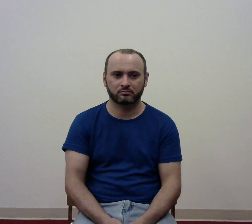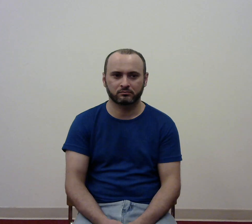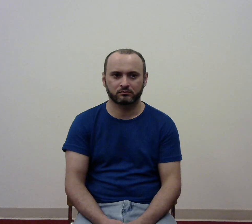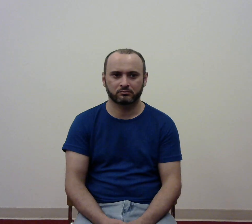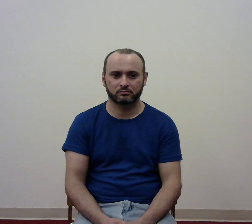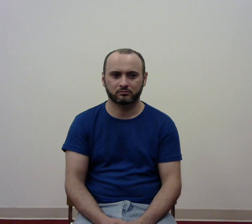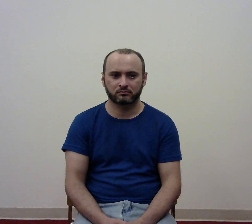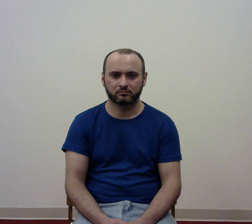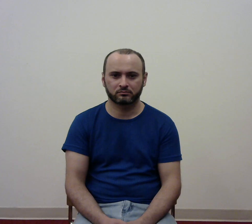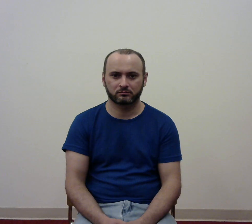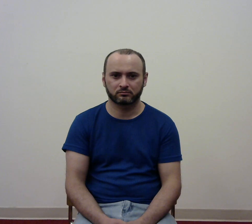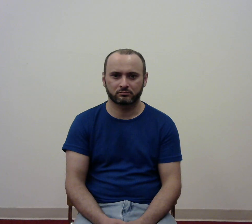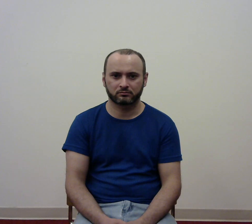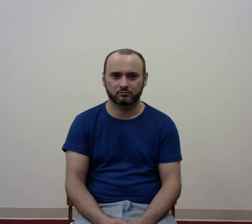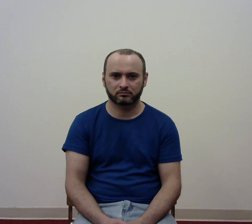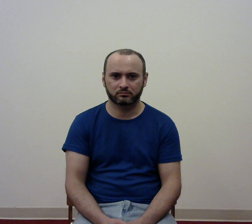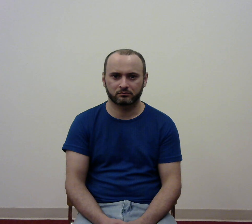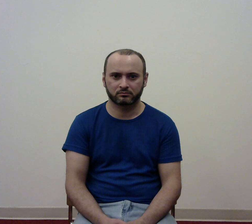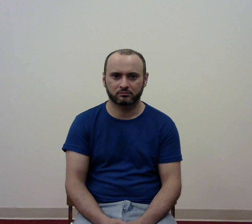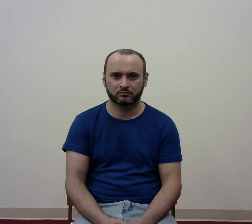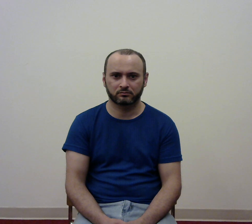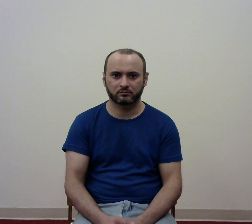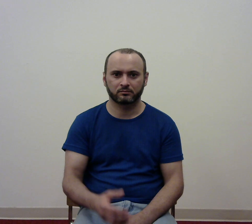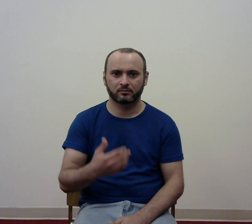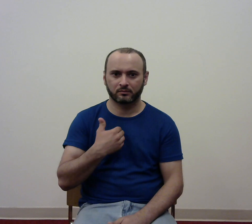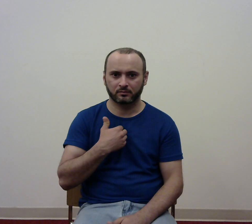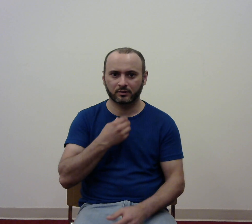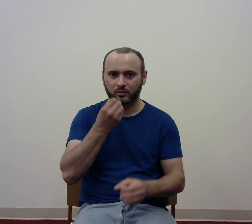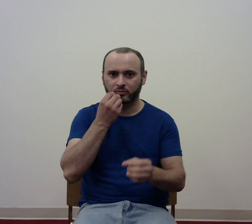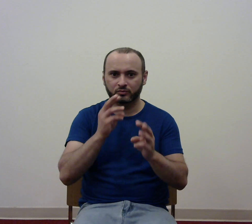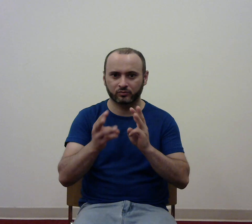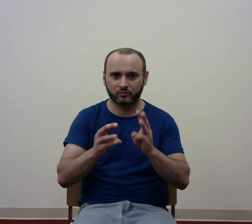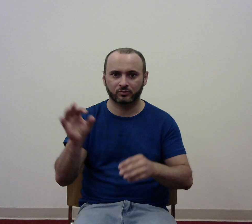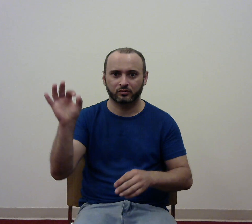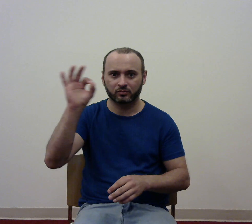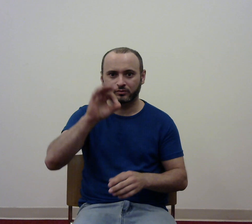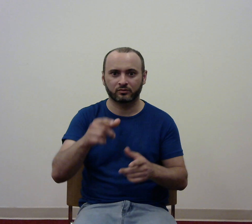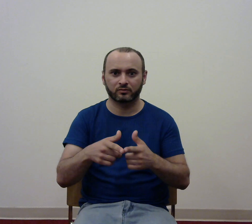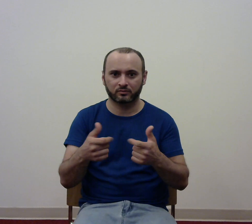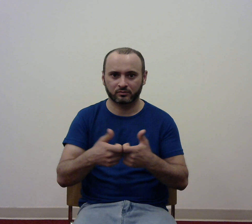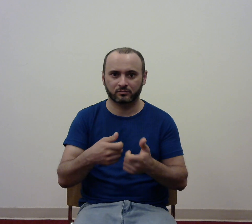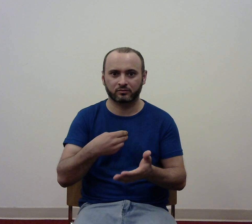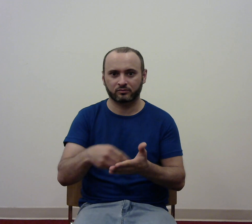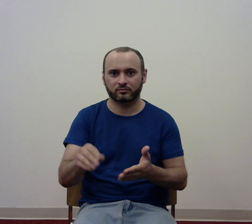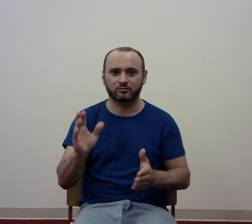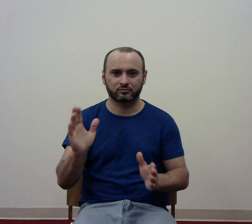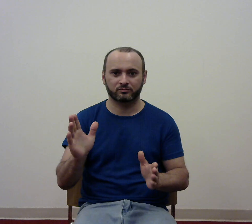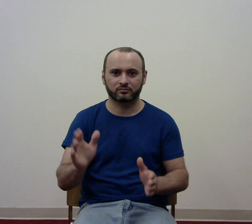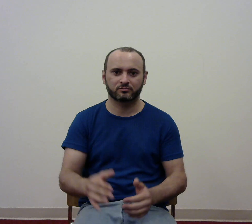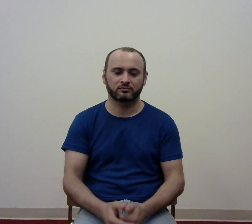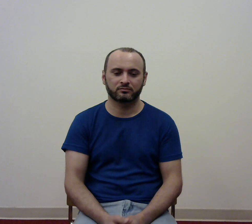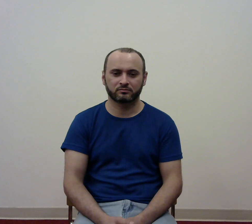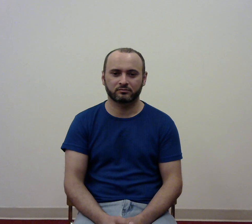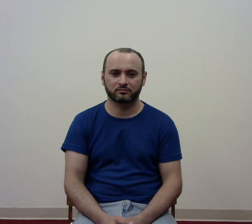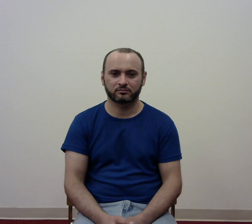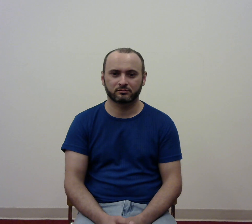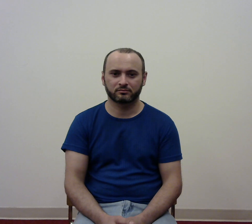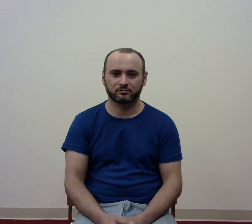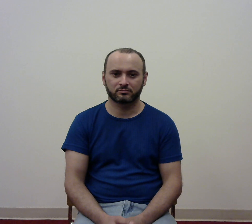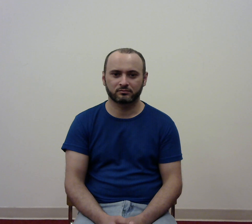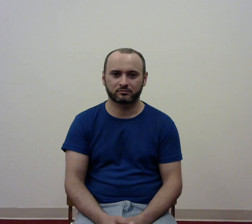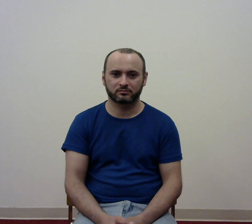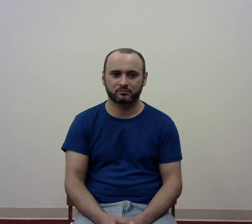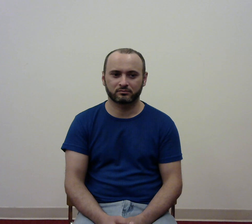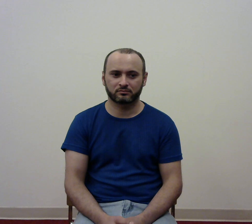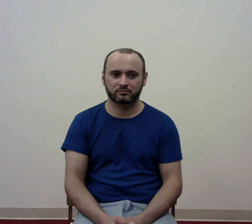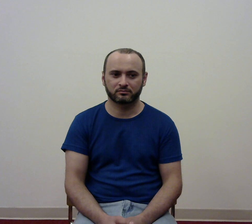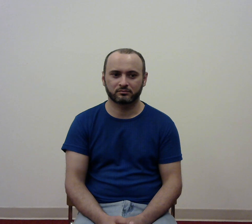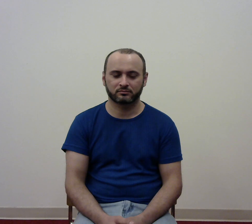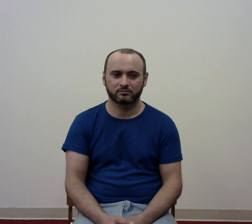Mən mətbəx üçün qab almalıyam